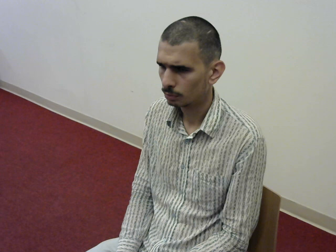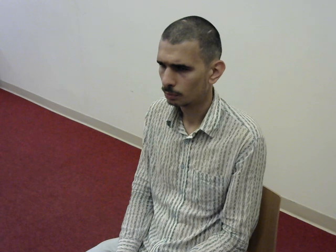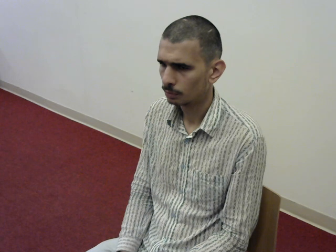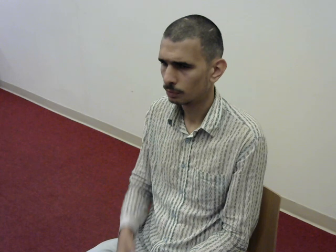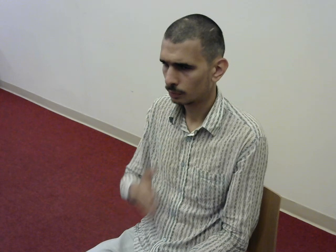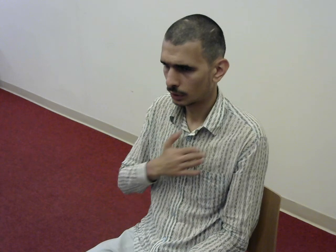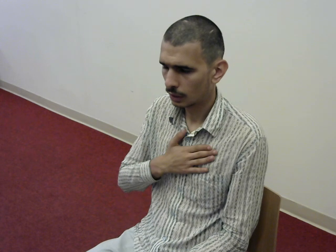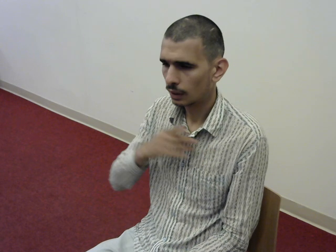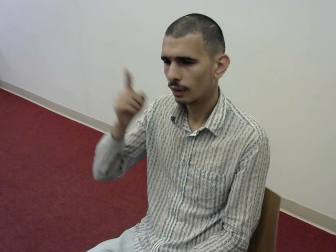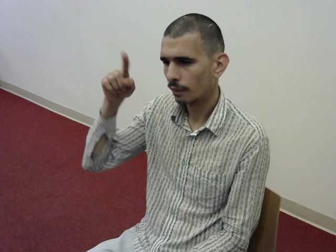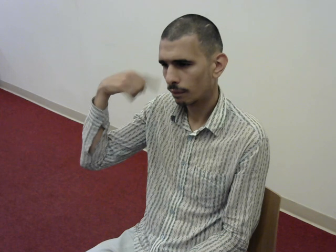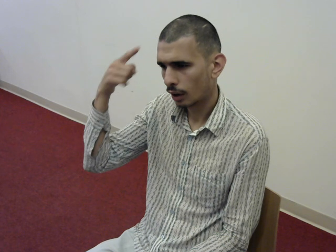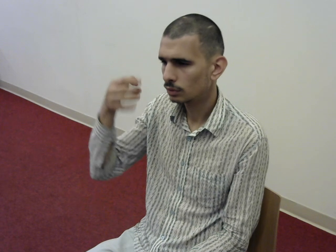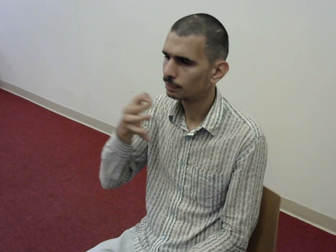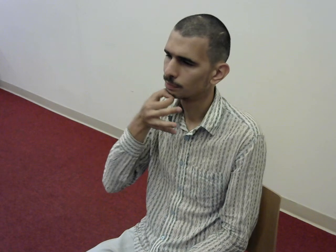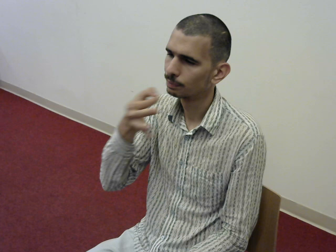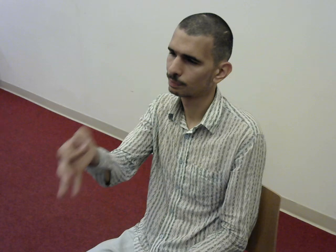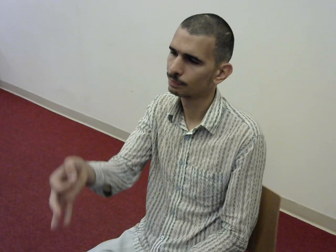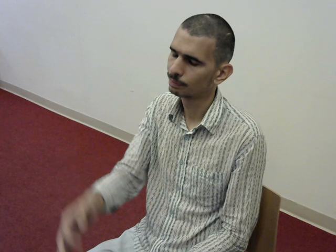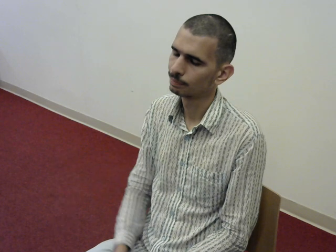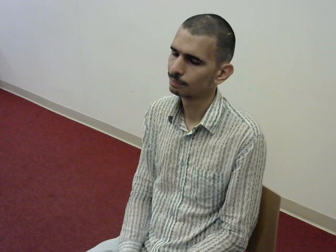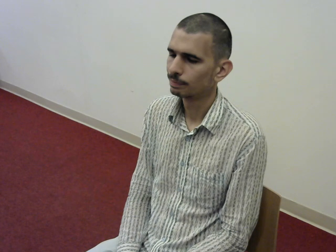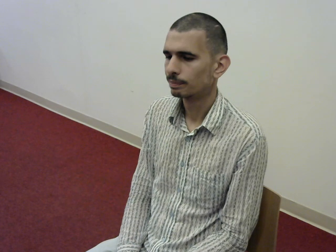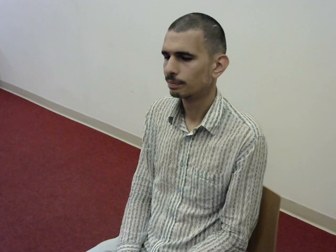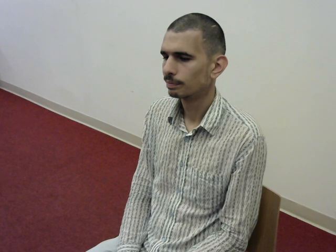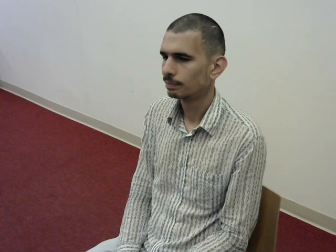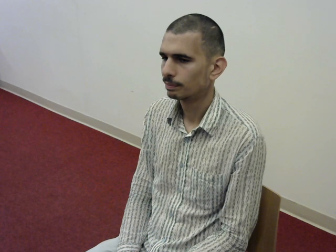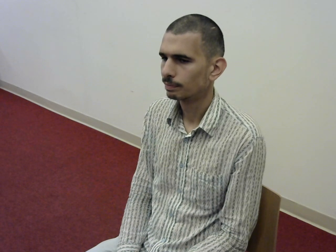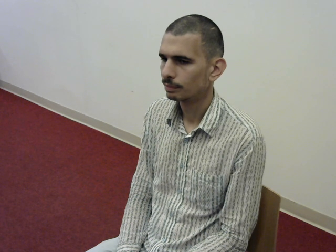Mən fikirləşim, deyərəm